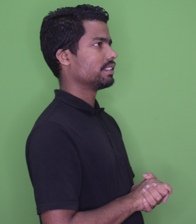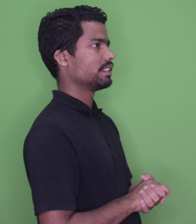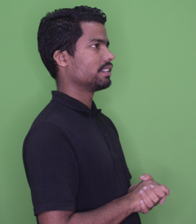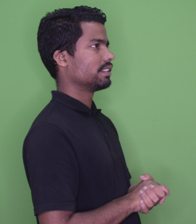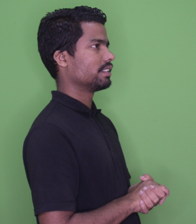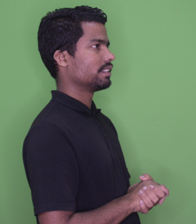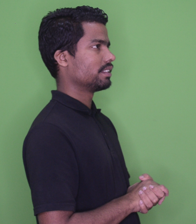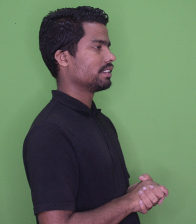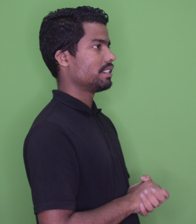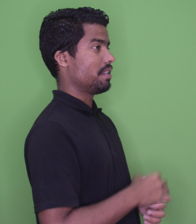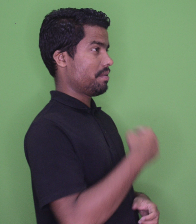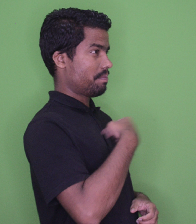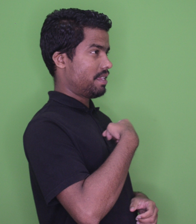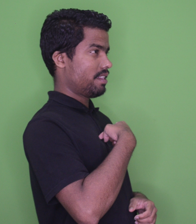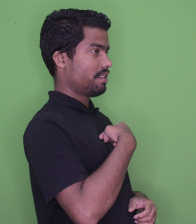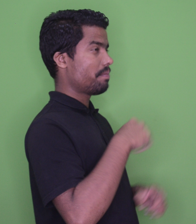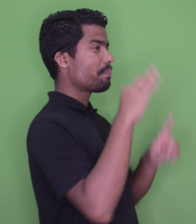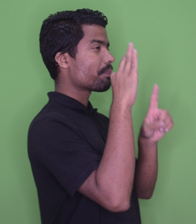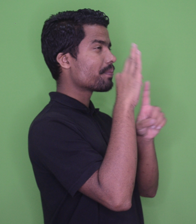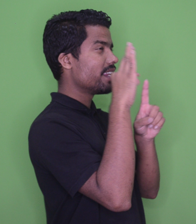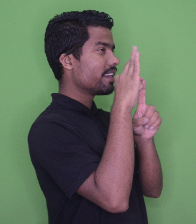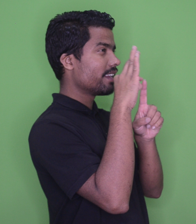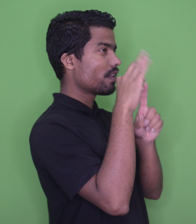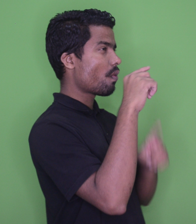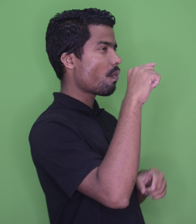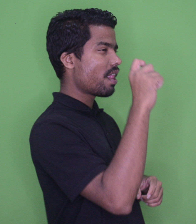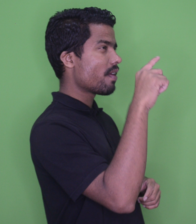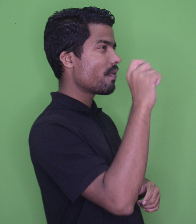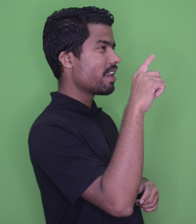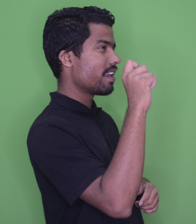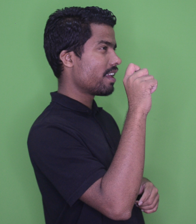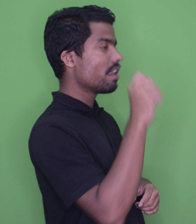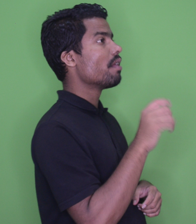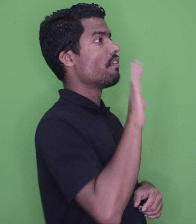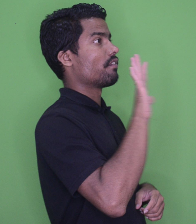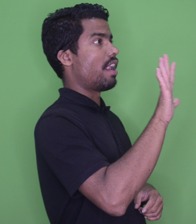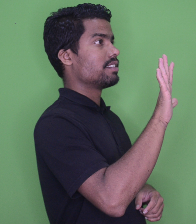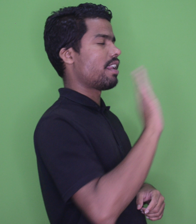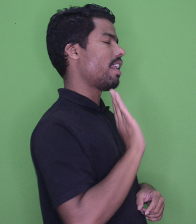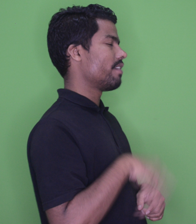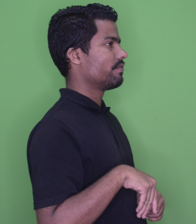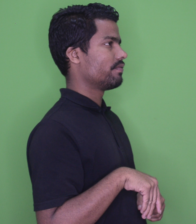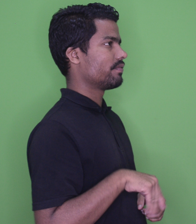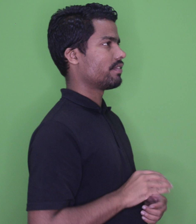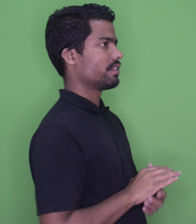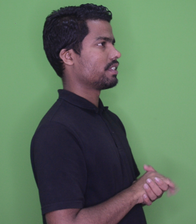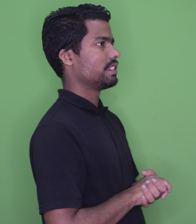i have five paisa